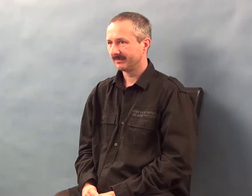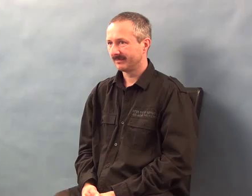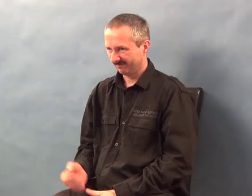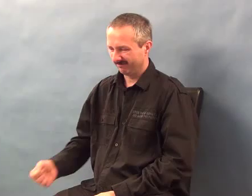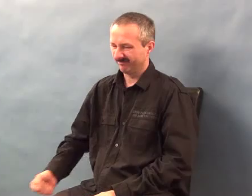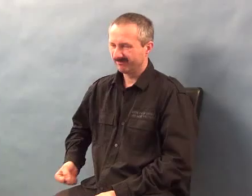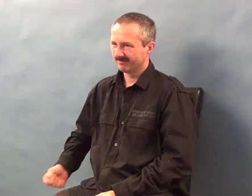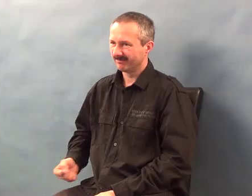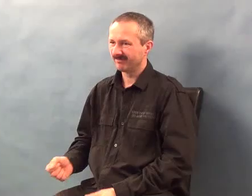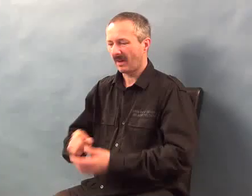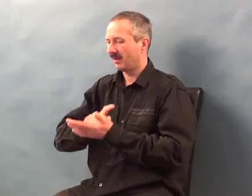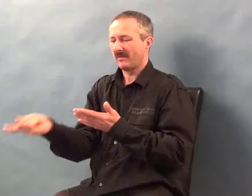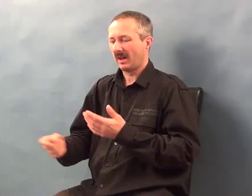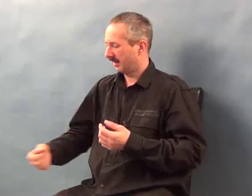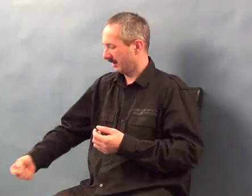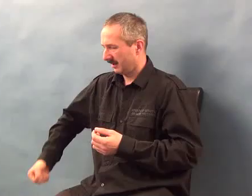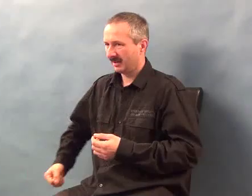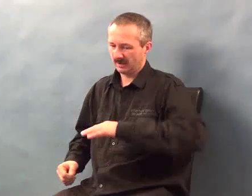Nie wolno tego piłować, bo druga połowa spadnie.